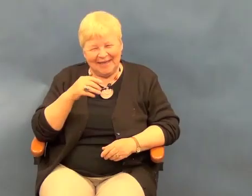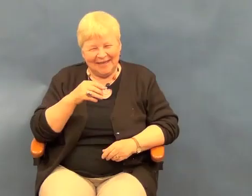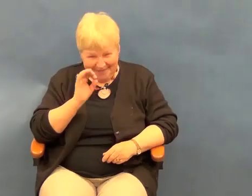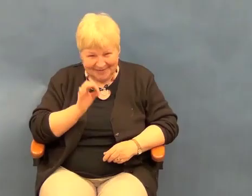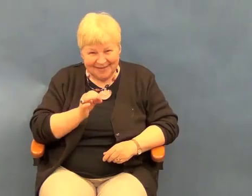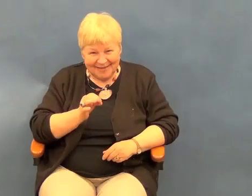Dobrze?